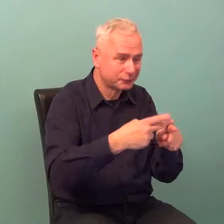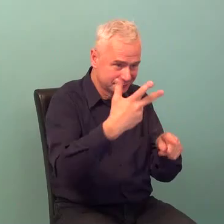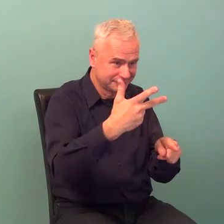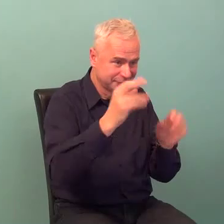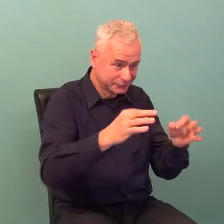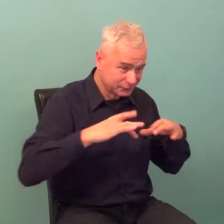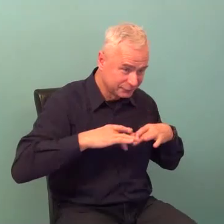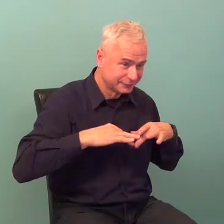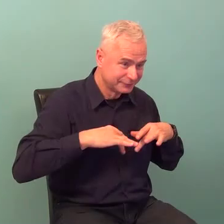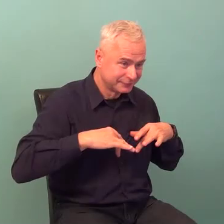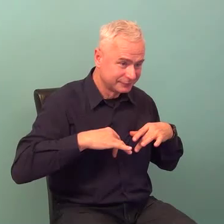Oficjalnie masz wolne?